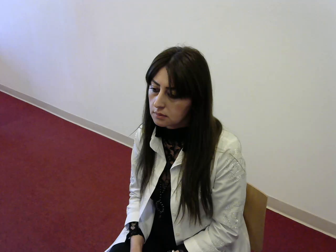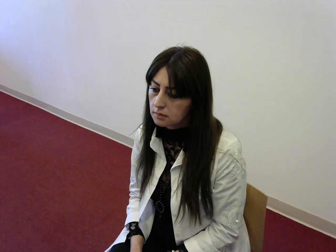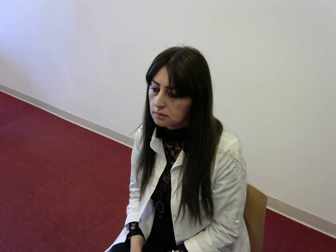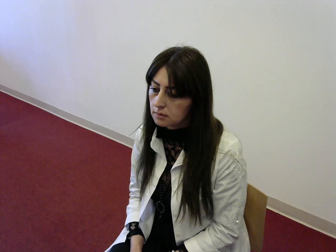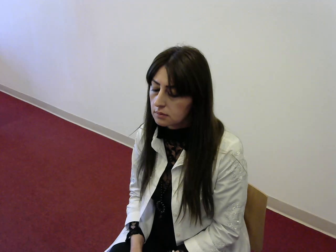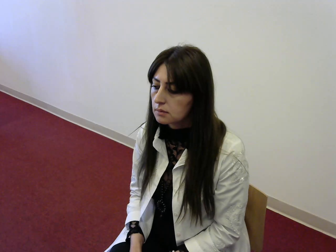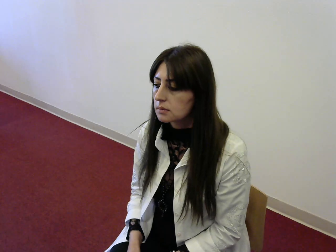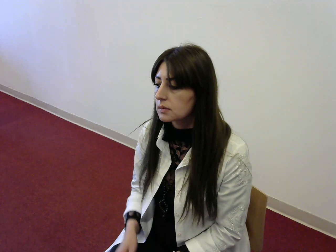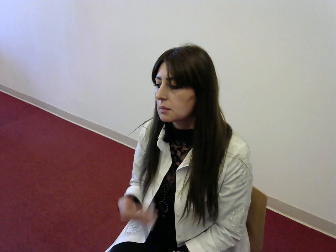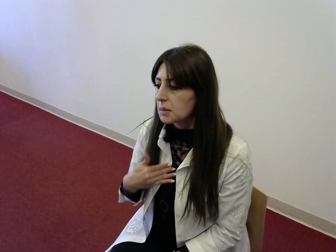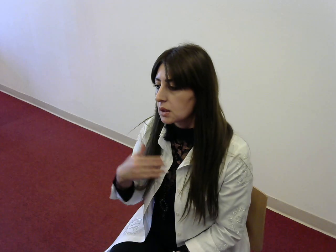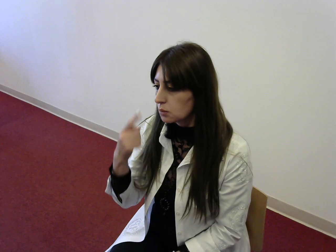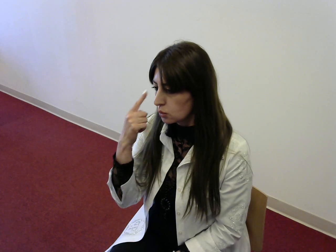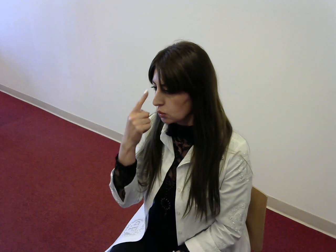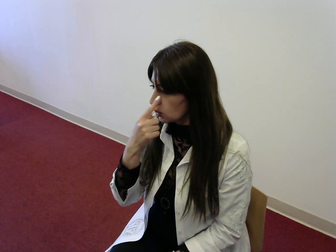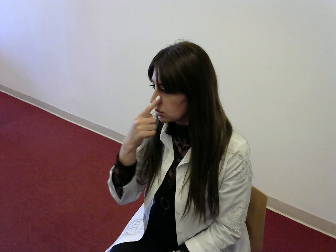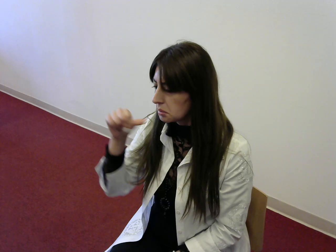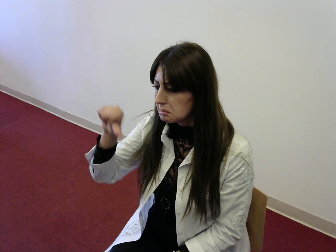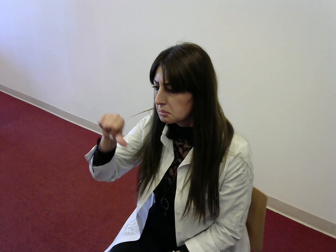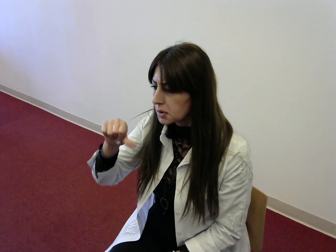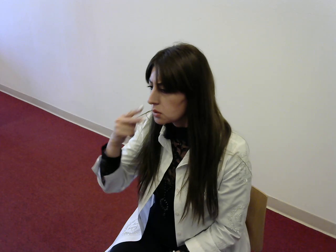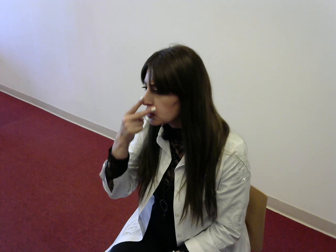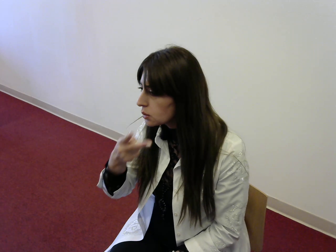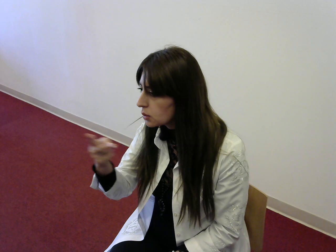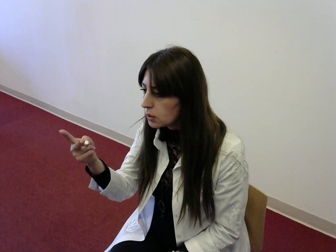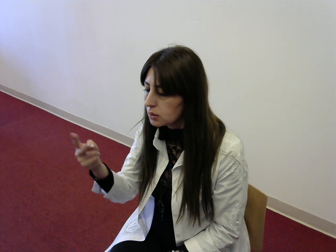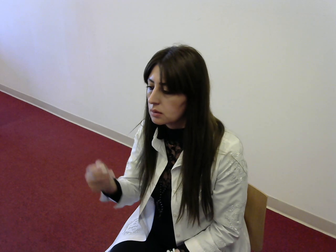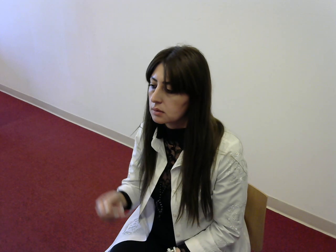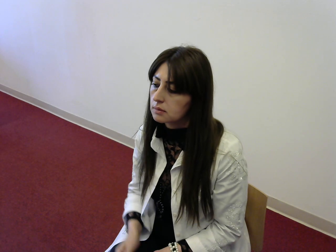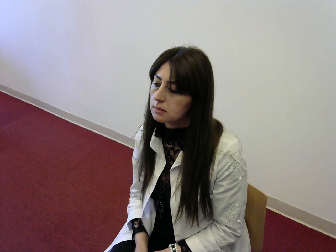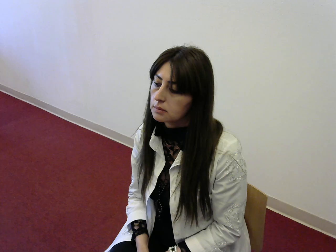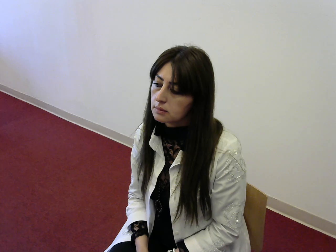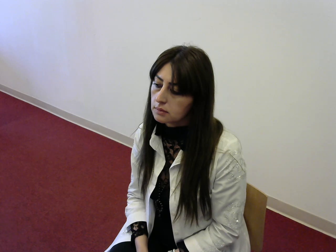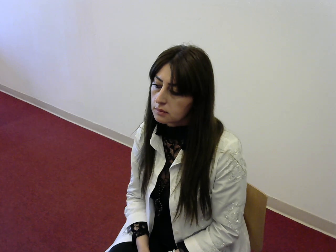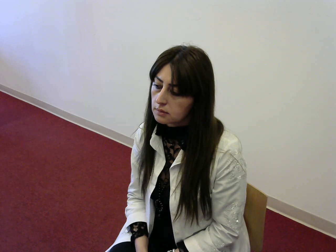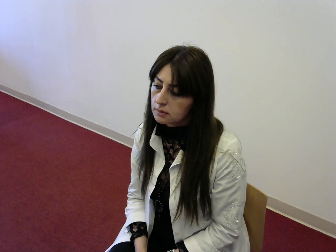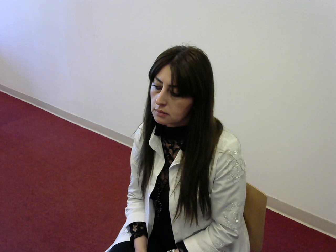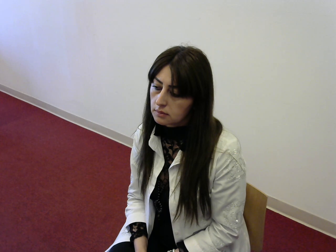Mənim gözüm pis görür